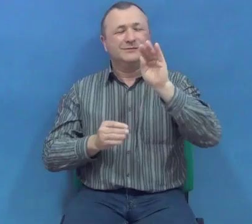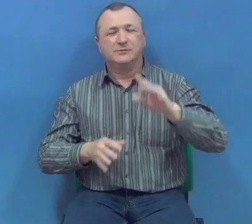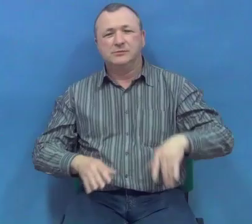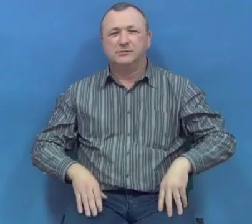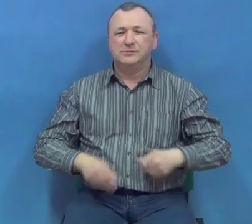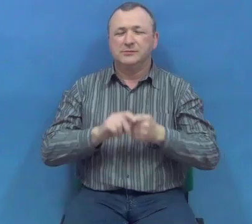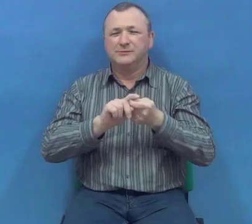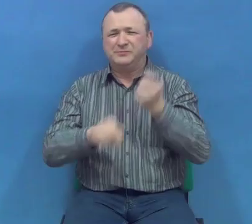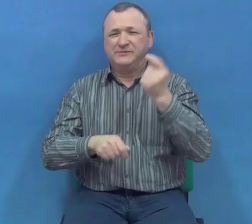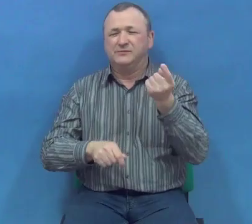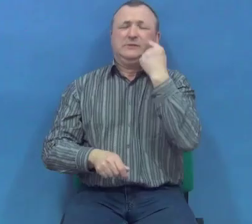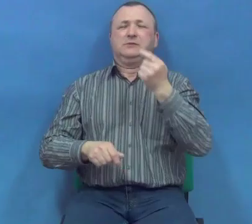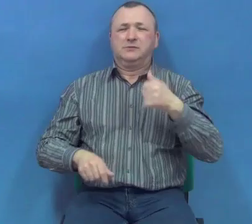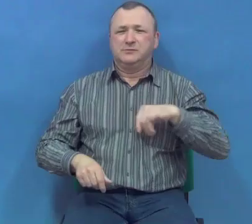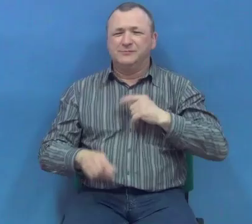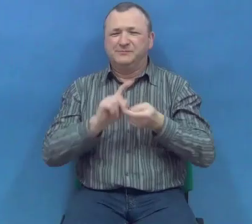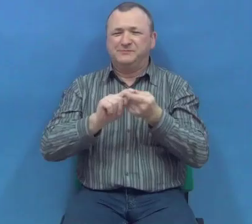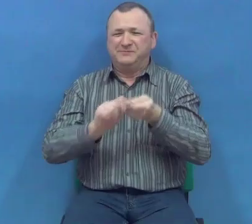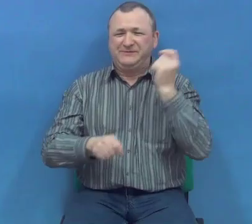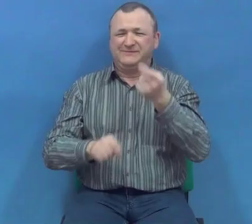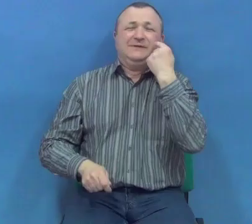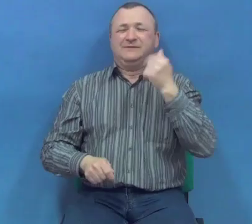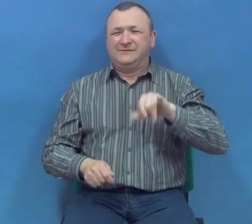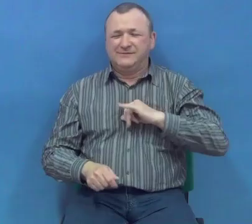Strzelił kilka razy kitem policjantowi pod oko.